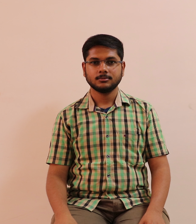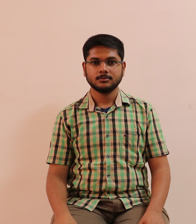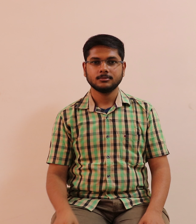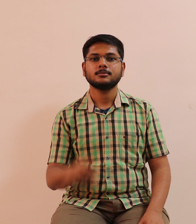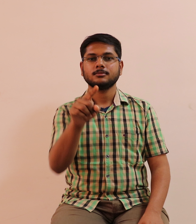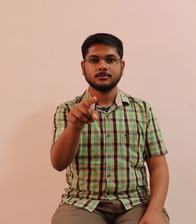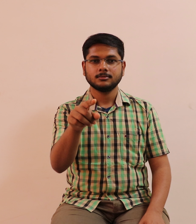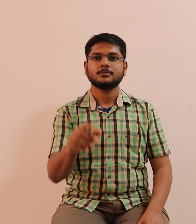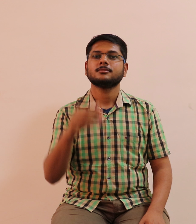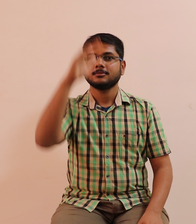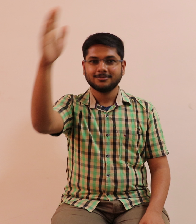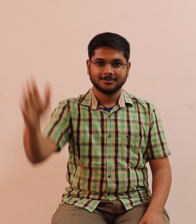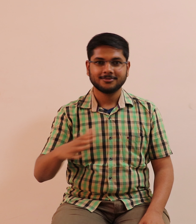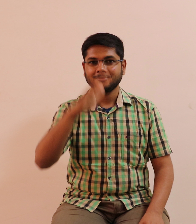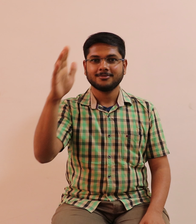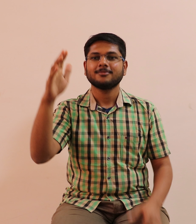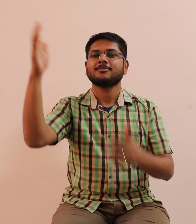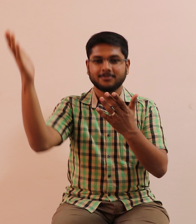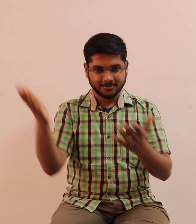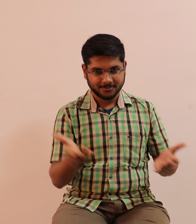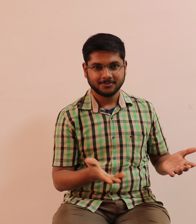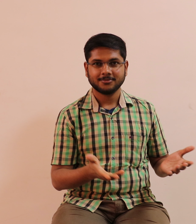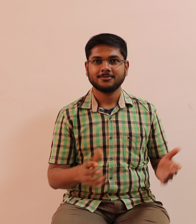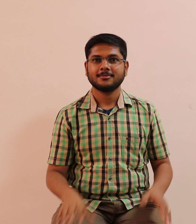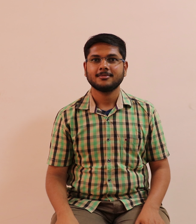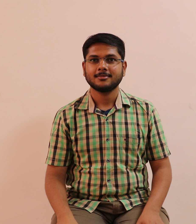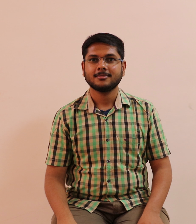he came by train